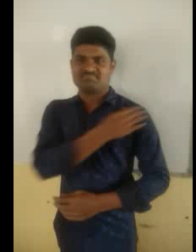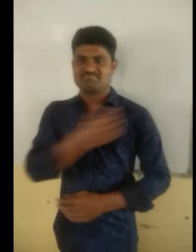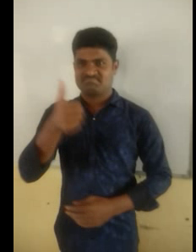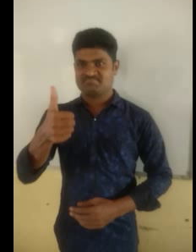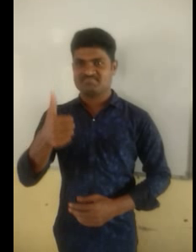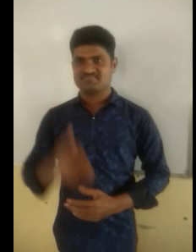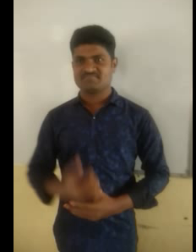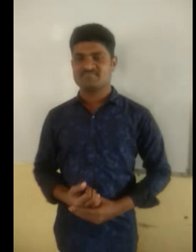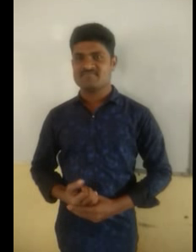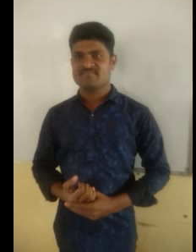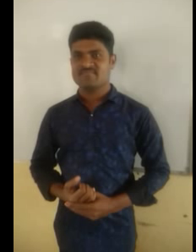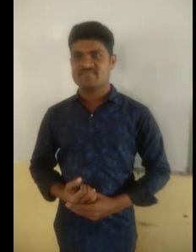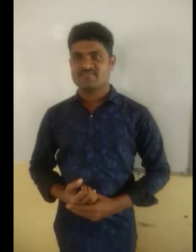i really appreciate it